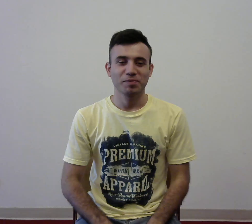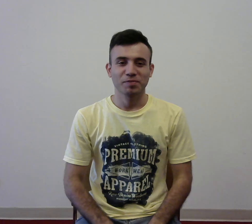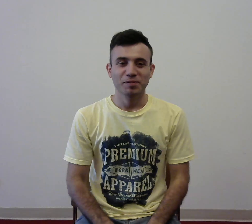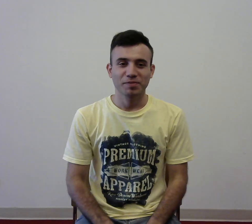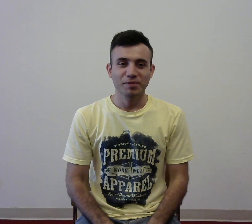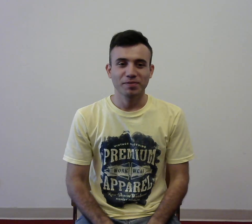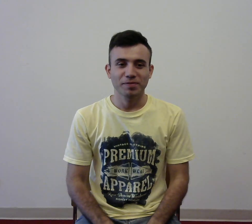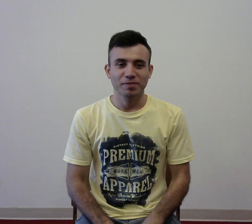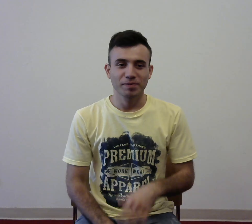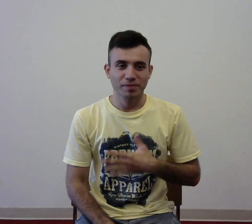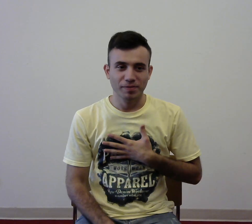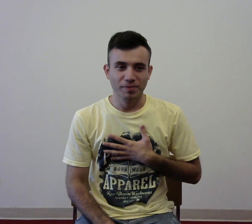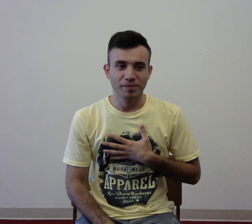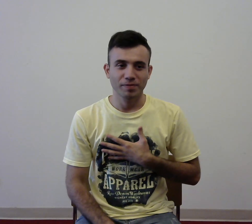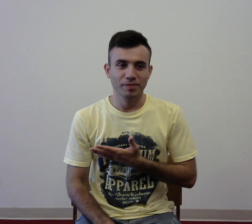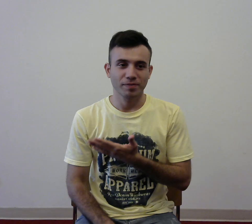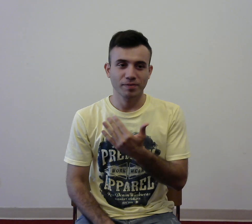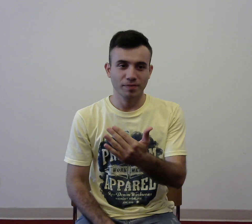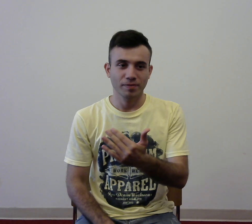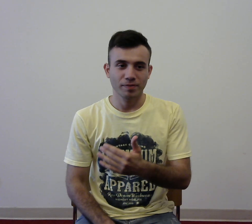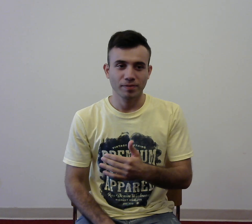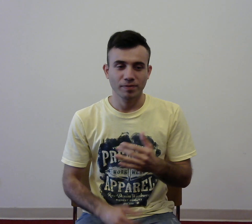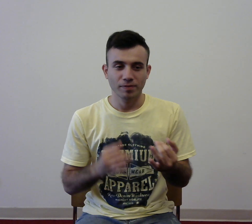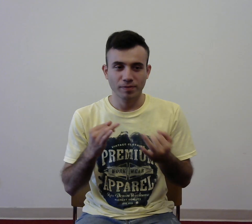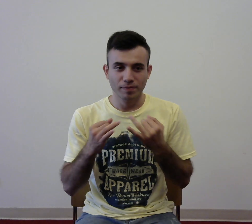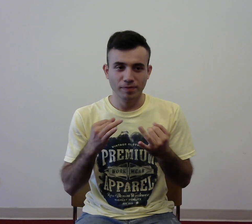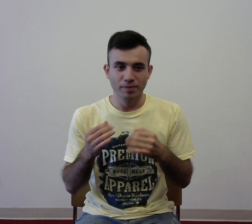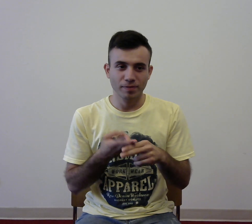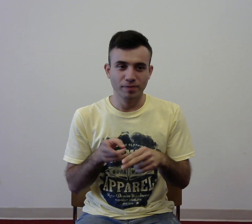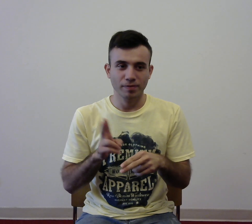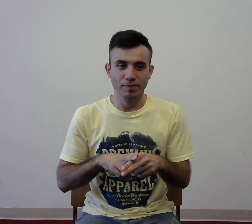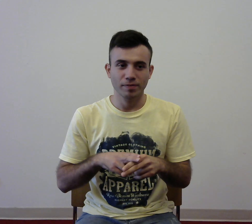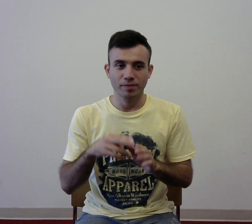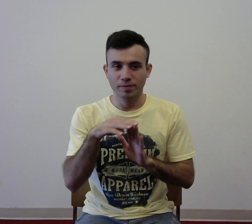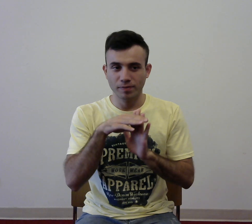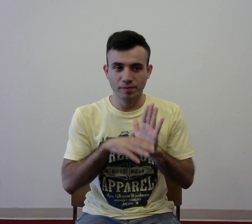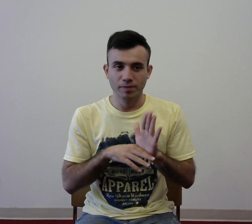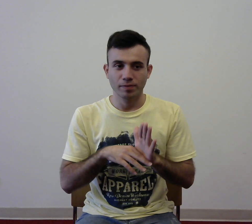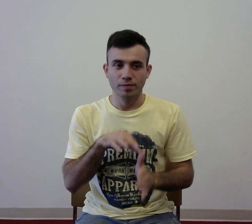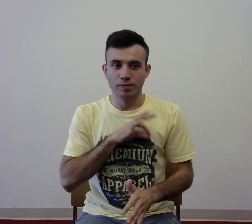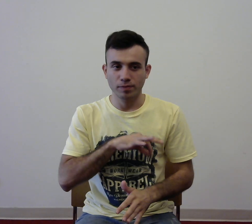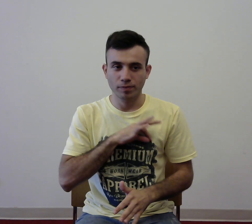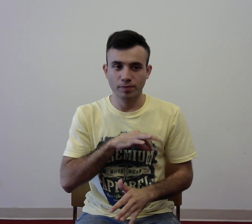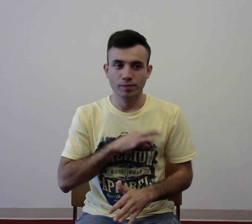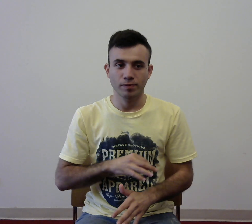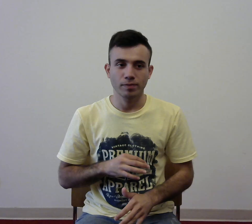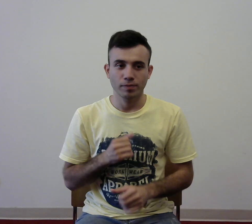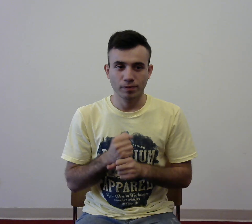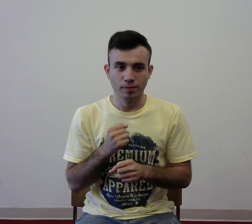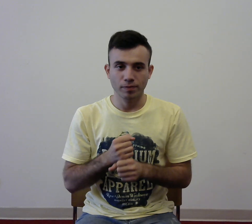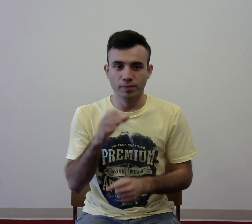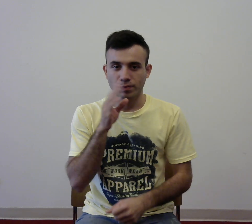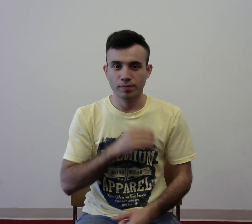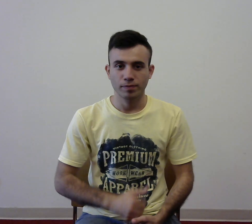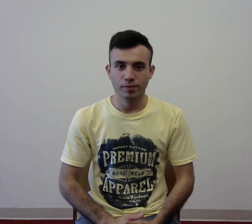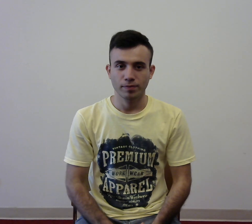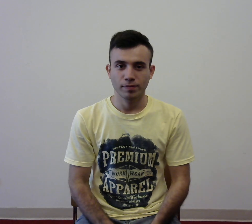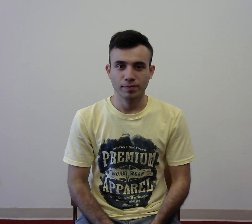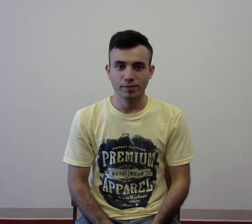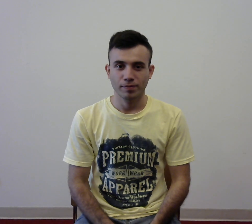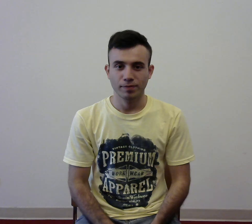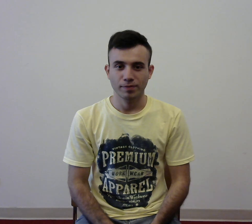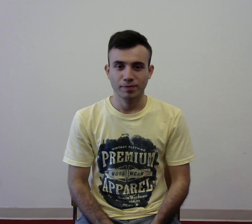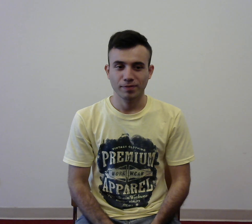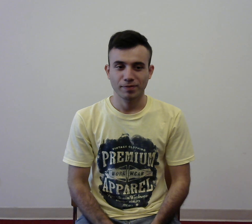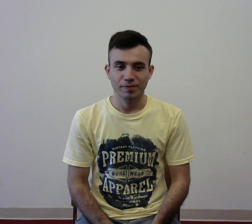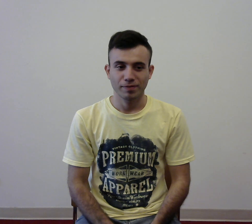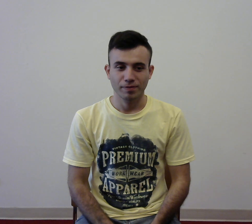Mən sizinlə danışmaq üçün proqramdan istifadə edə bilərəm